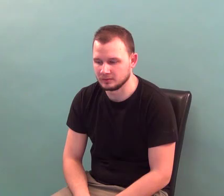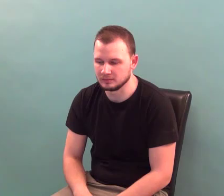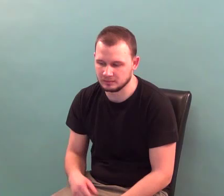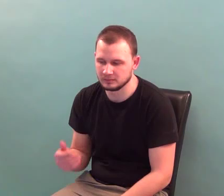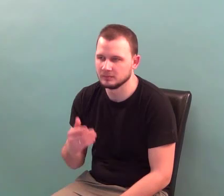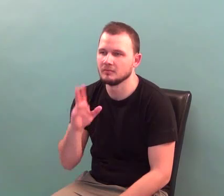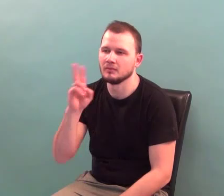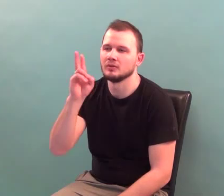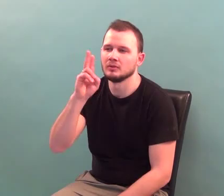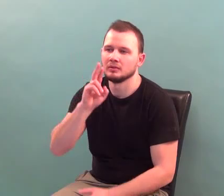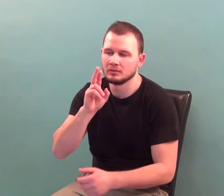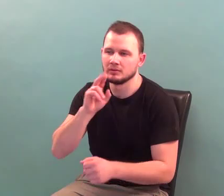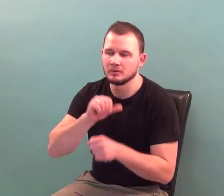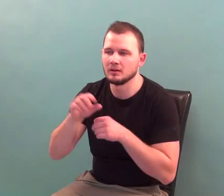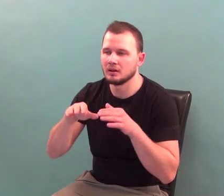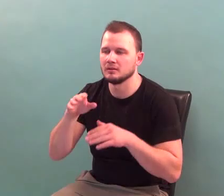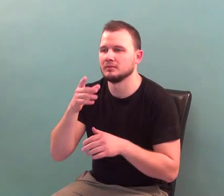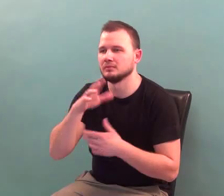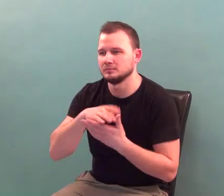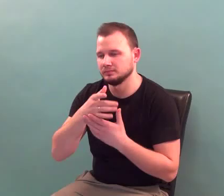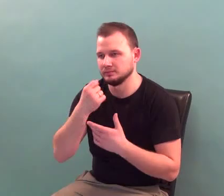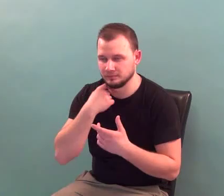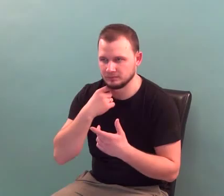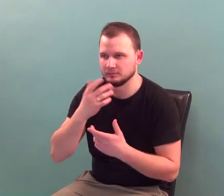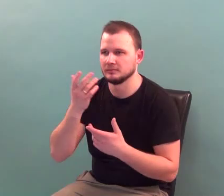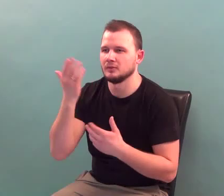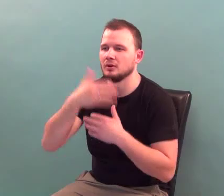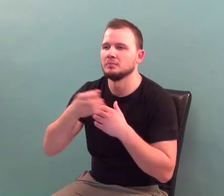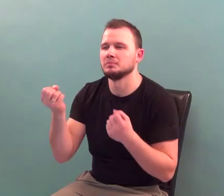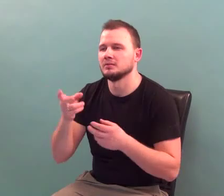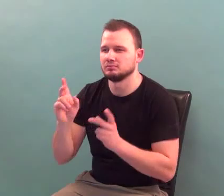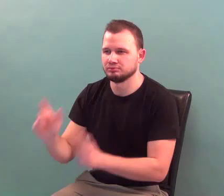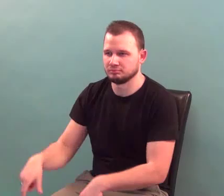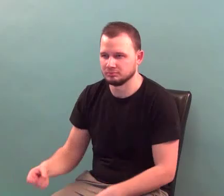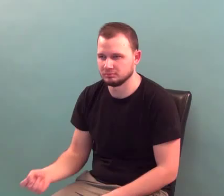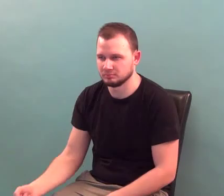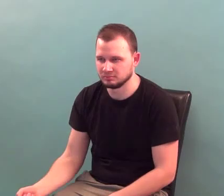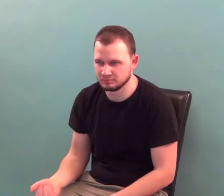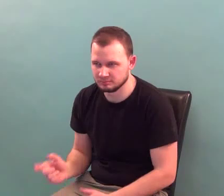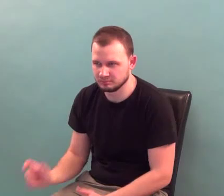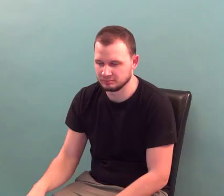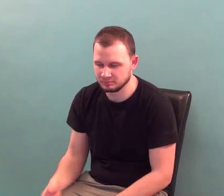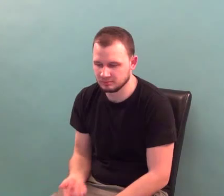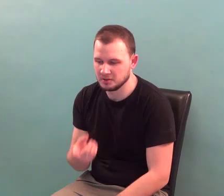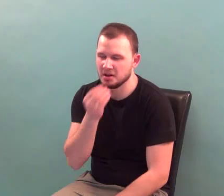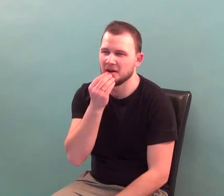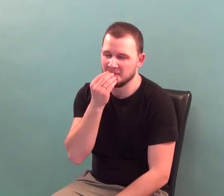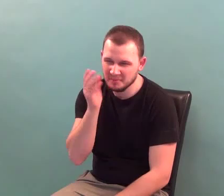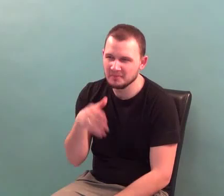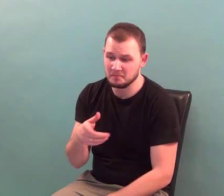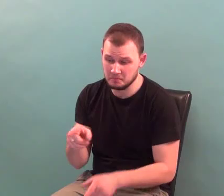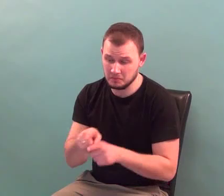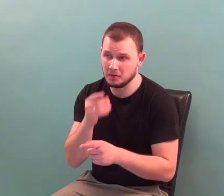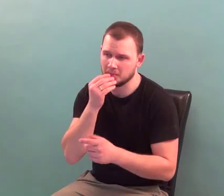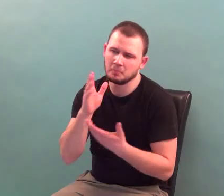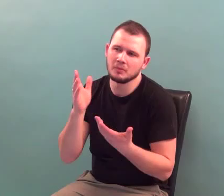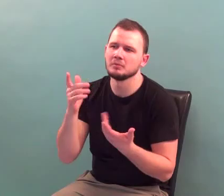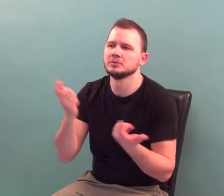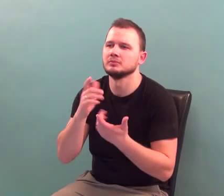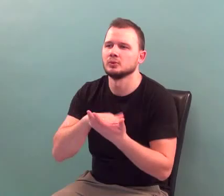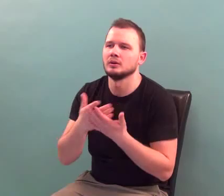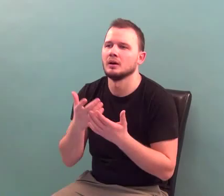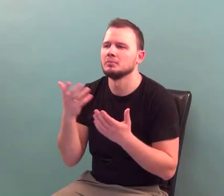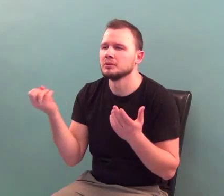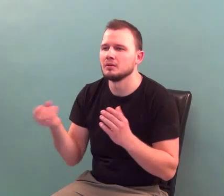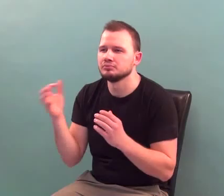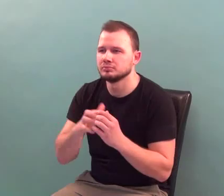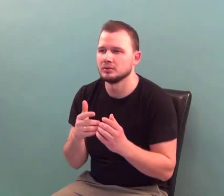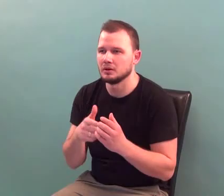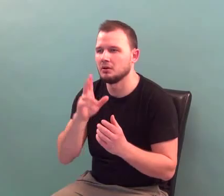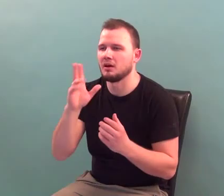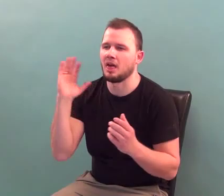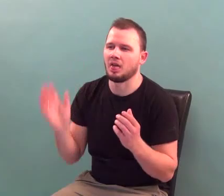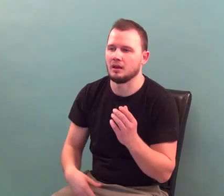Może jest ktoś, kto pustą butelkę alkoholu zostawia na plaży, a z hamburgerem, to może piasek może wsypać się do środka, a ktoś to zlekceważy i zje.